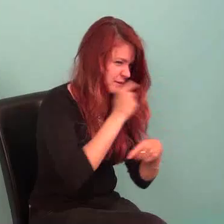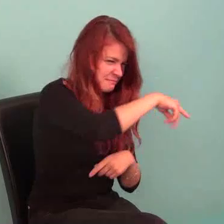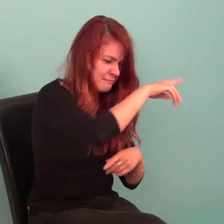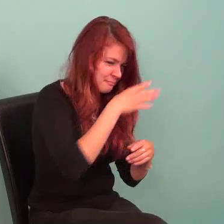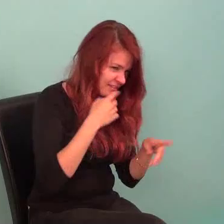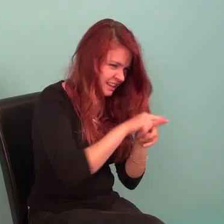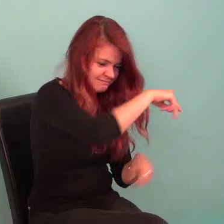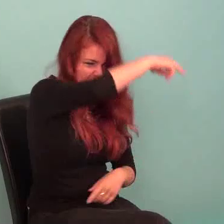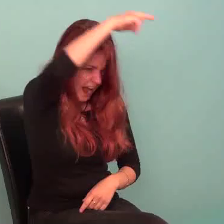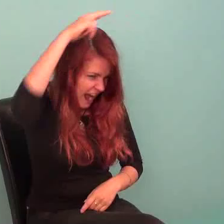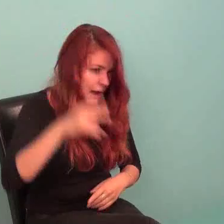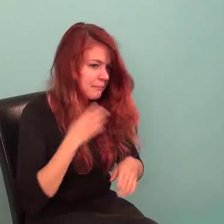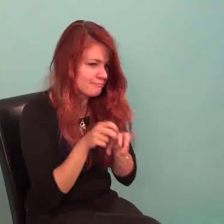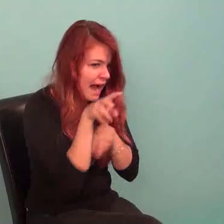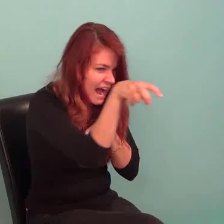Pies tak samo spada, pies też skacze.